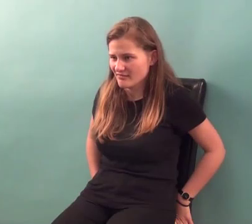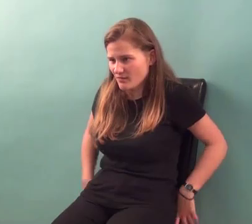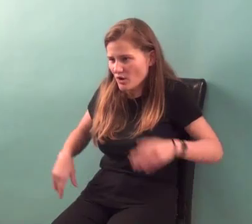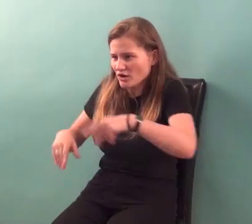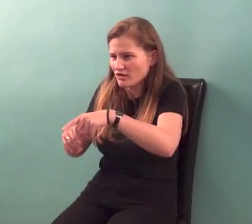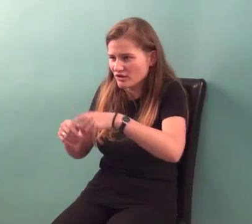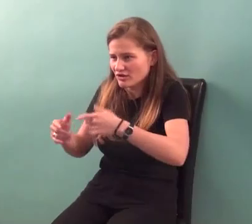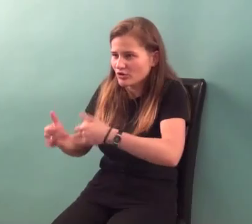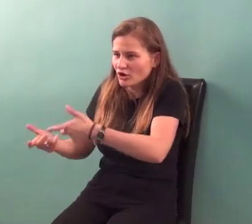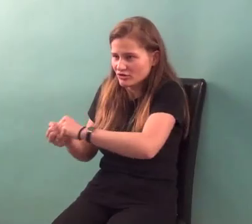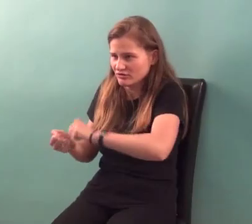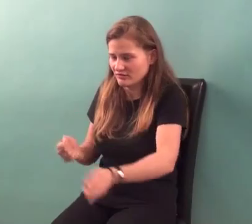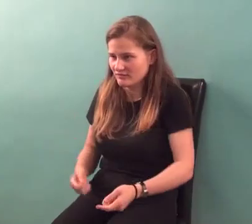Może coś z krzesłem jest, że nie wolno niszczyć.